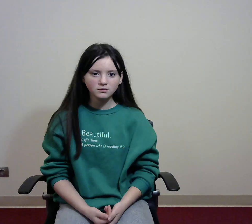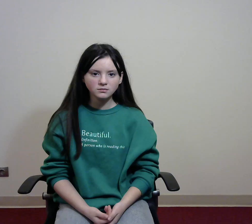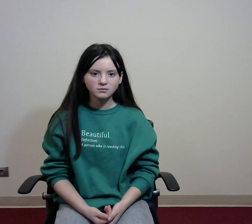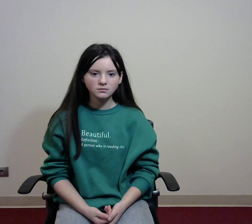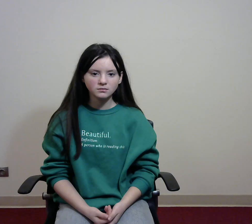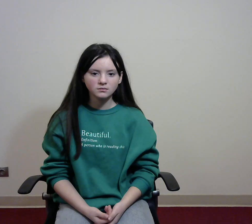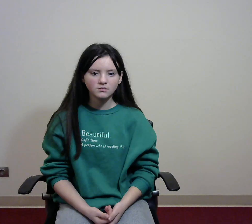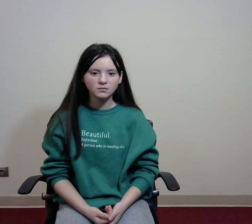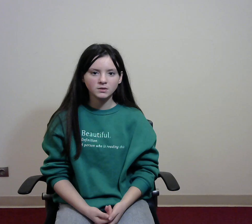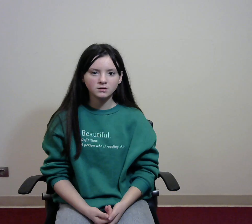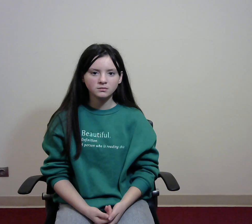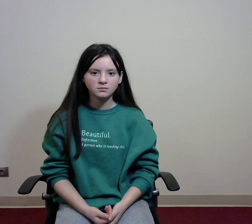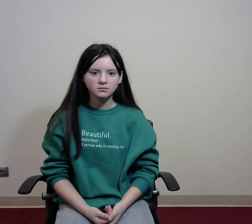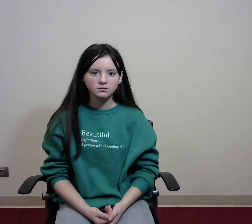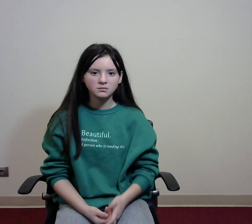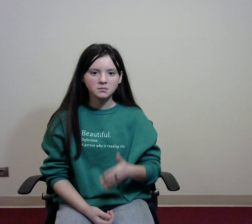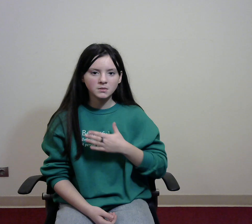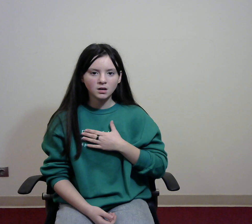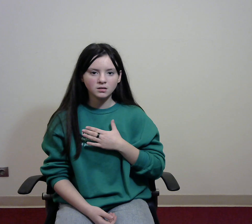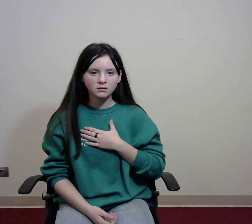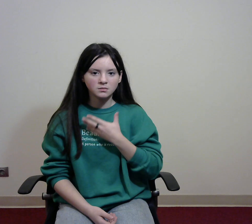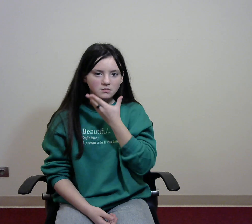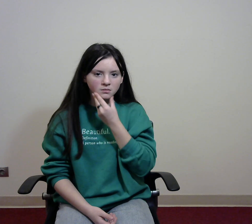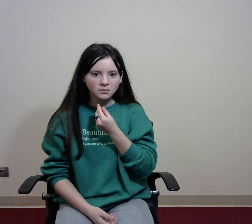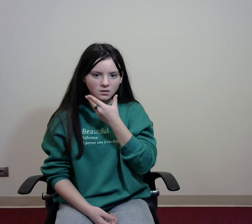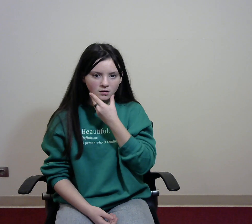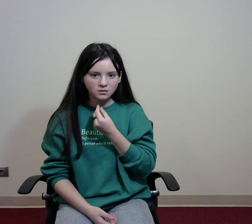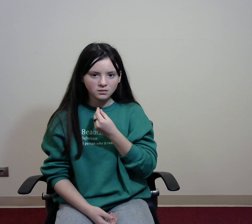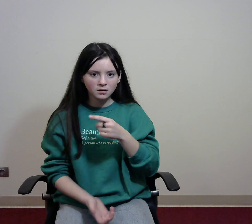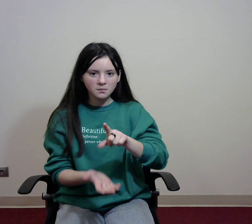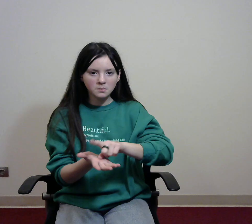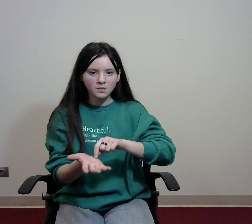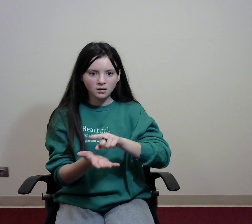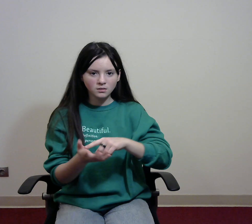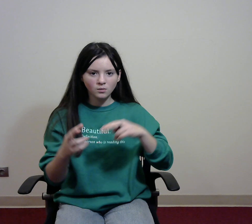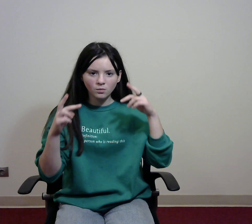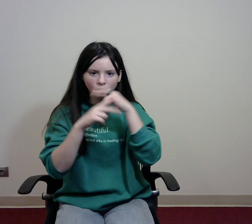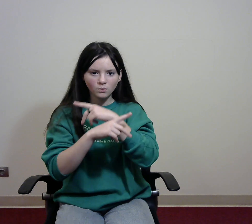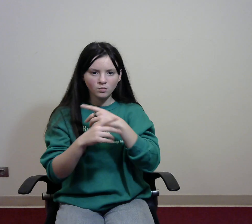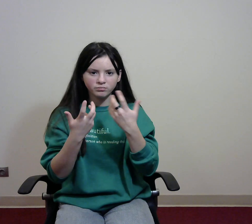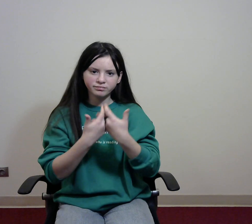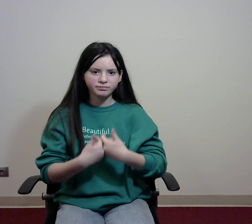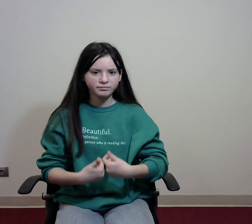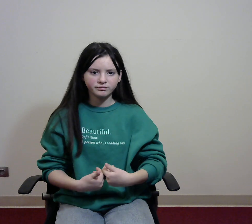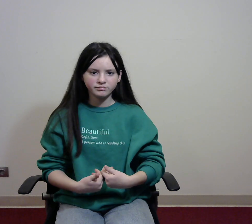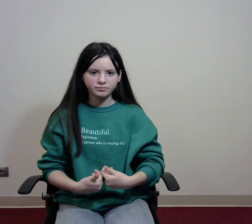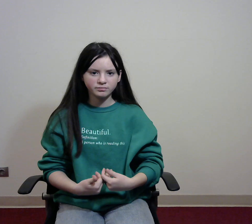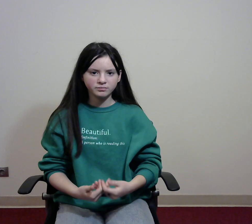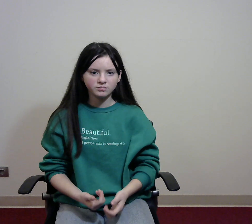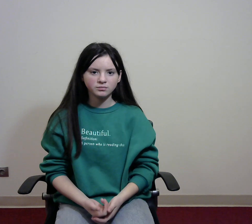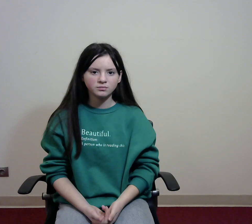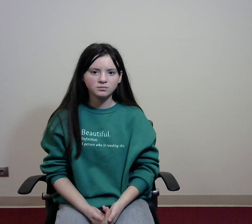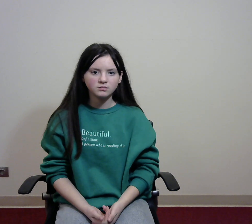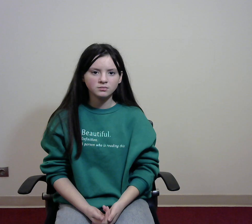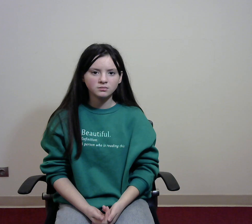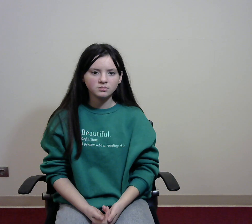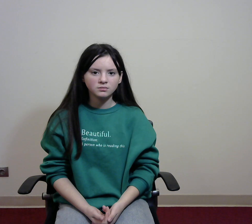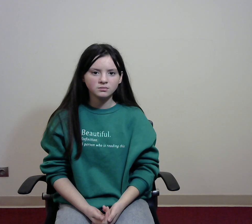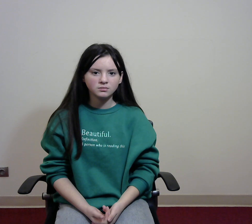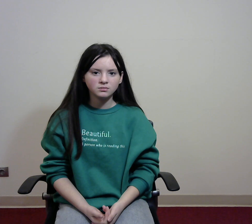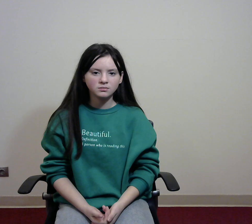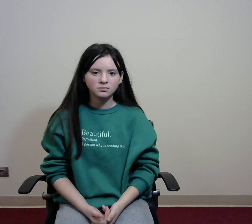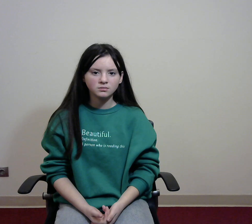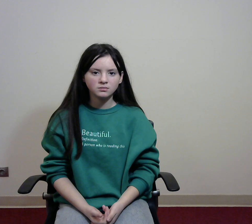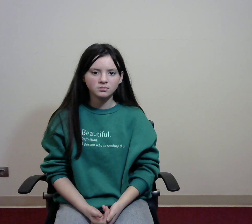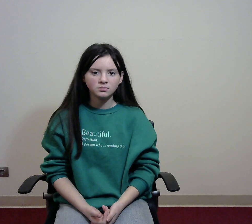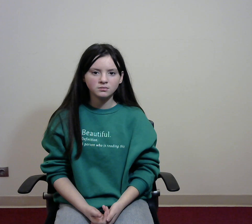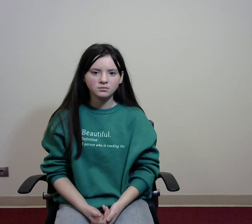Mənim babamın pensiyasını səhv hesablayıblar